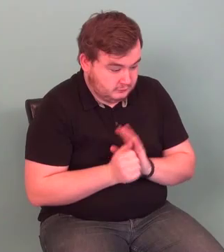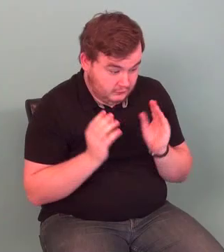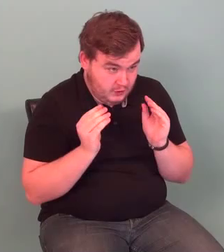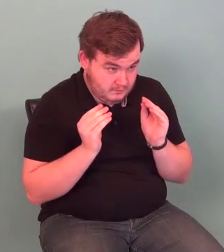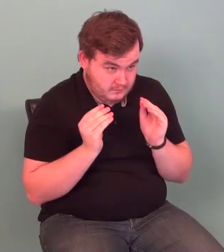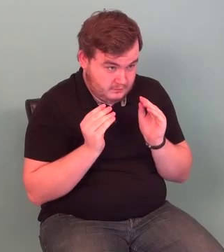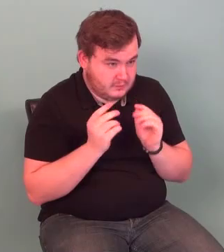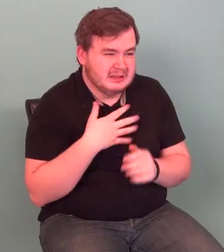Wieczorem?